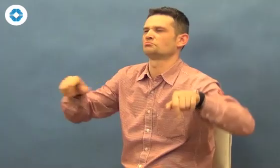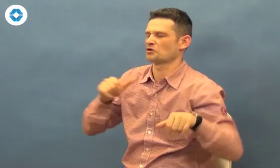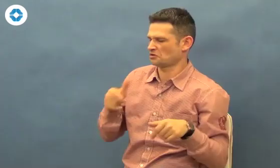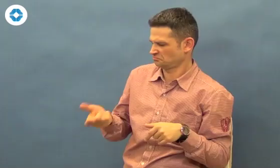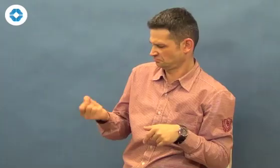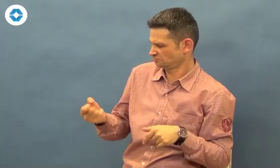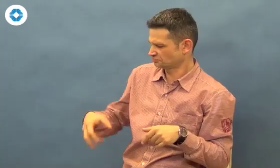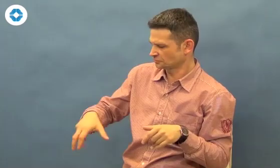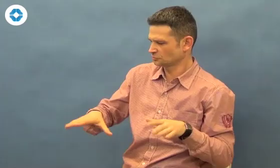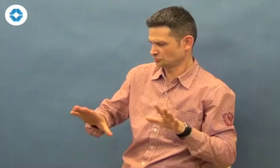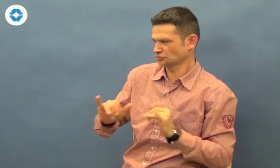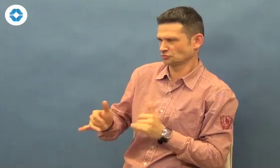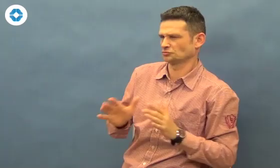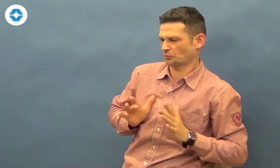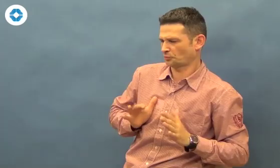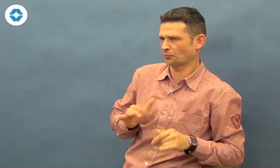Dziwiła się kto to, aż wreszcie dała mu spokój.